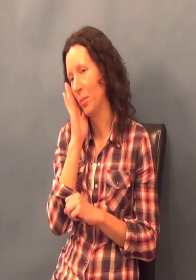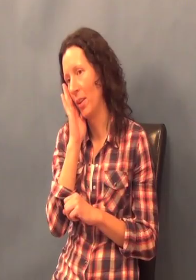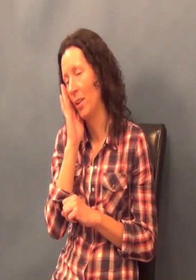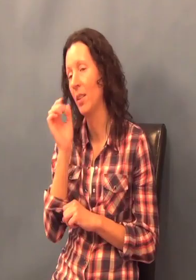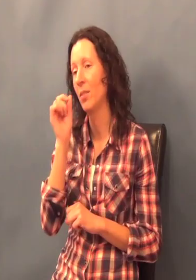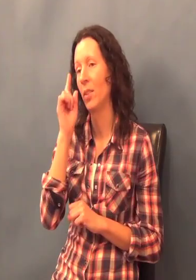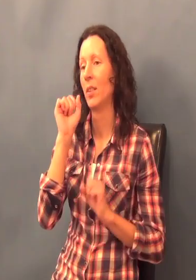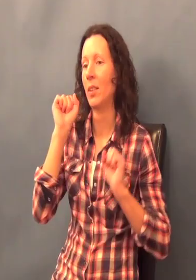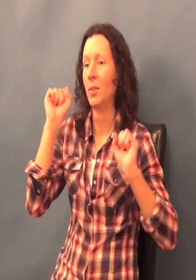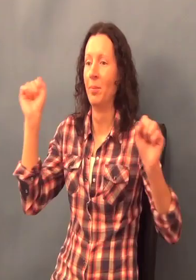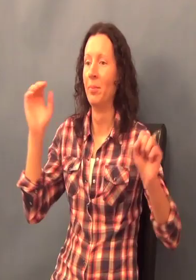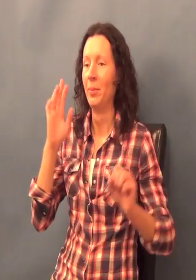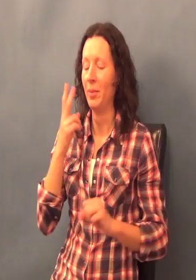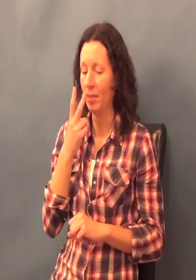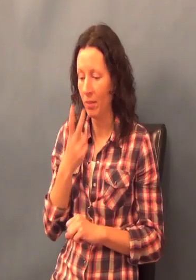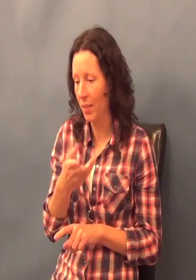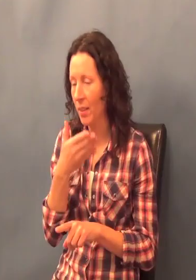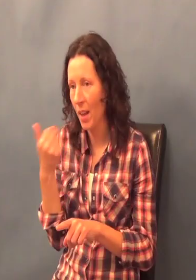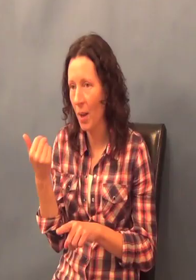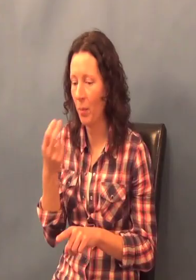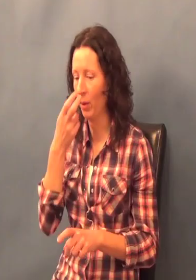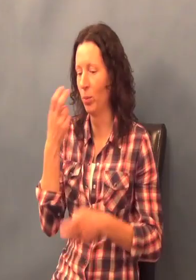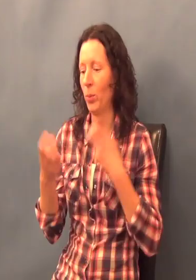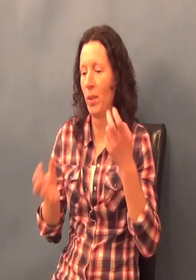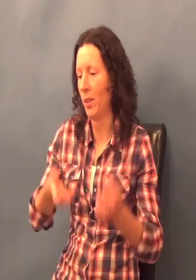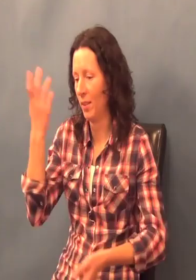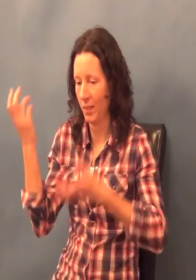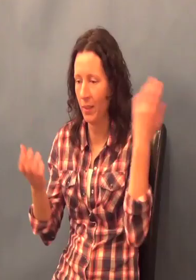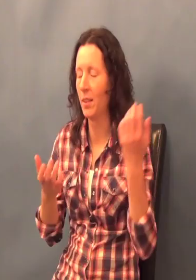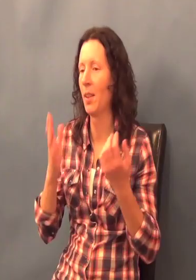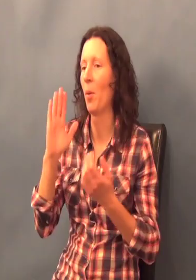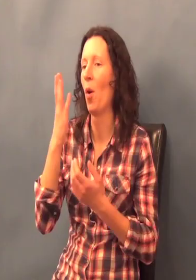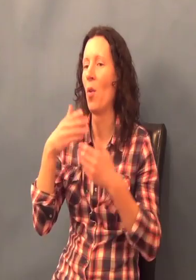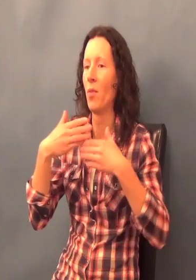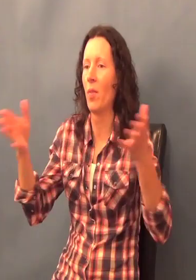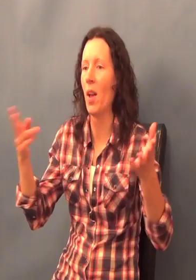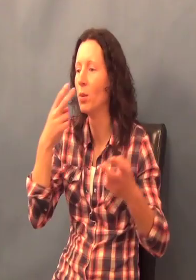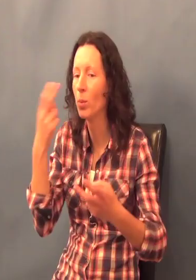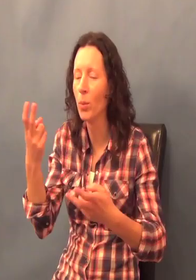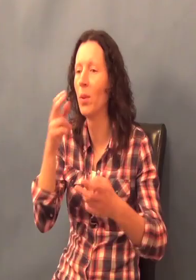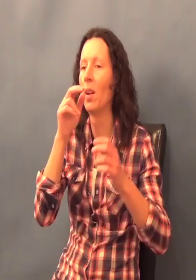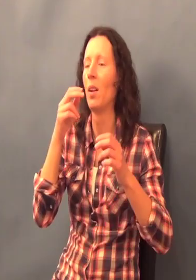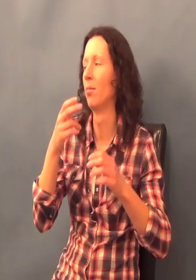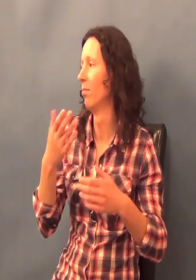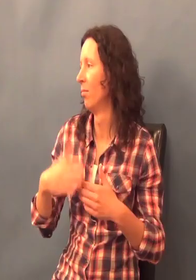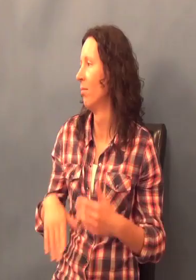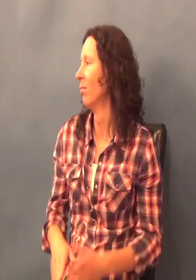Budzi się i widzi, że nie ma żaby, przeszukuje wszystko, otwiera okno, szuka żaby... i koniec.